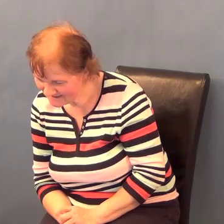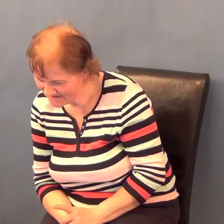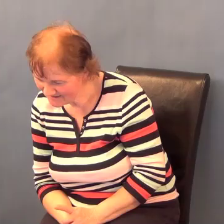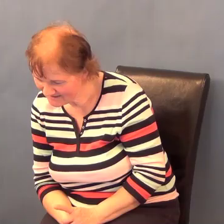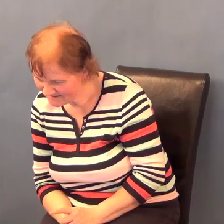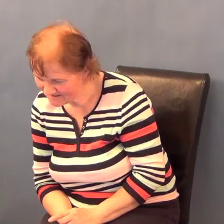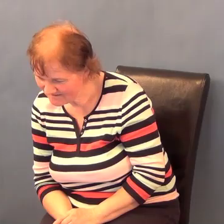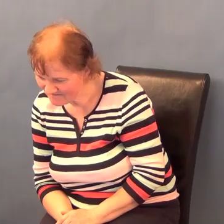Poczekaj.